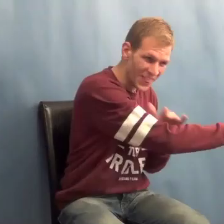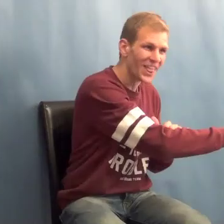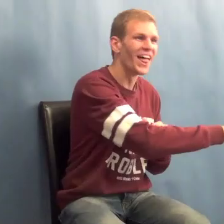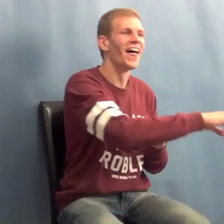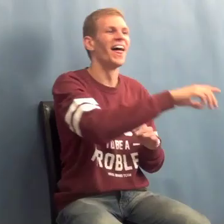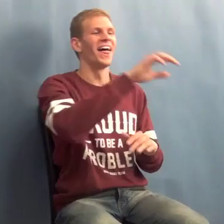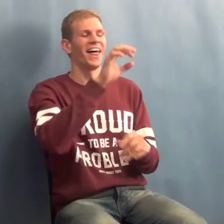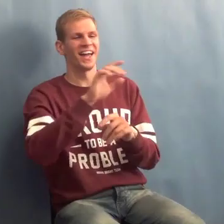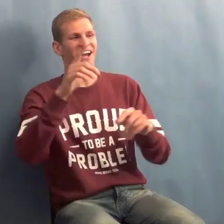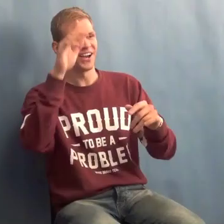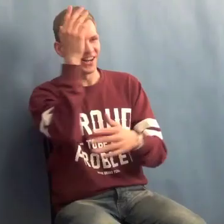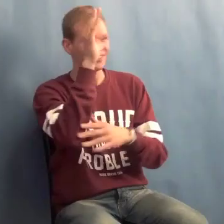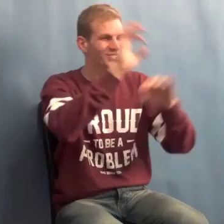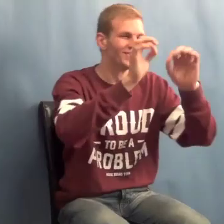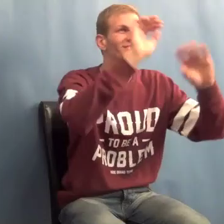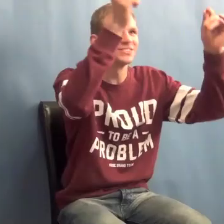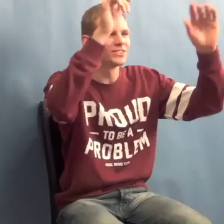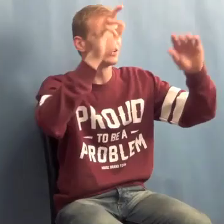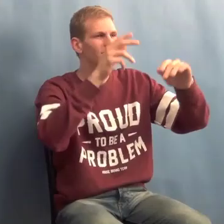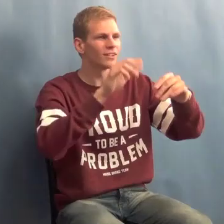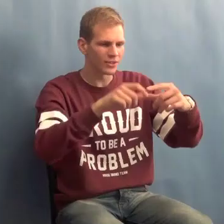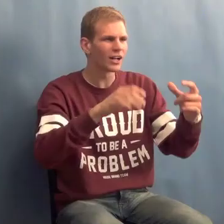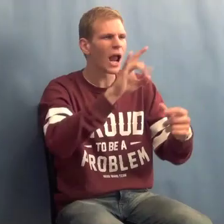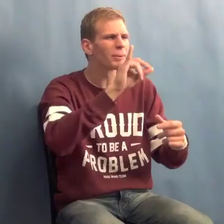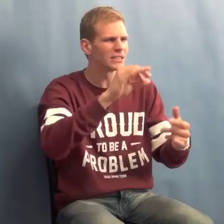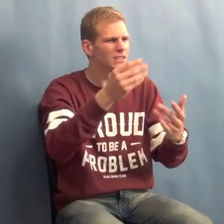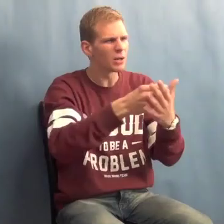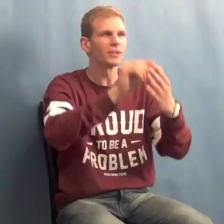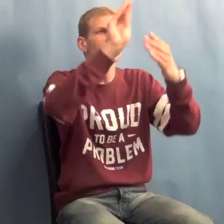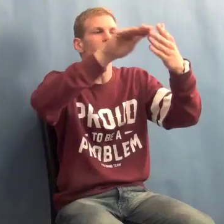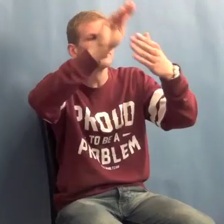Naprawiał nadal to okno, okładał dookoła gipsem.